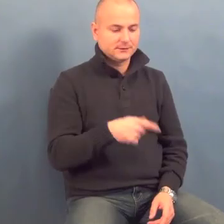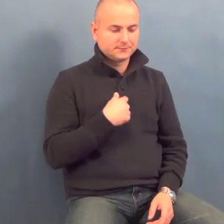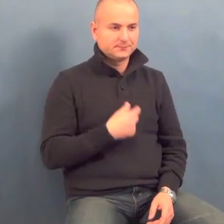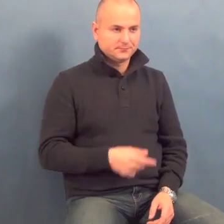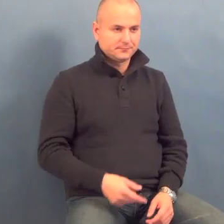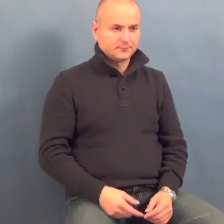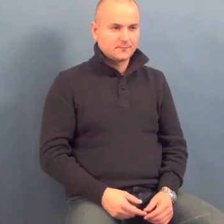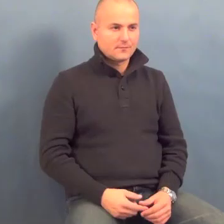Wiem, wiem.